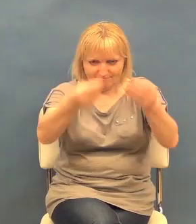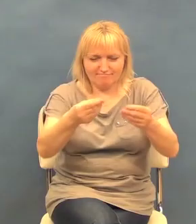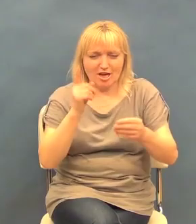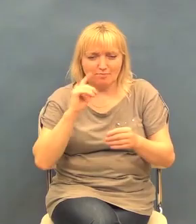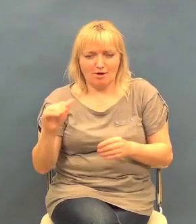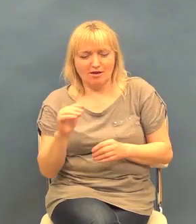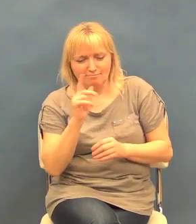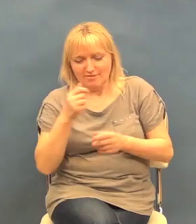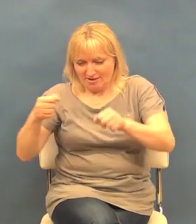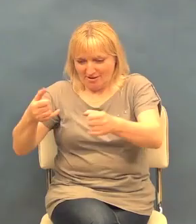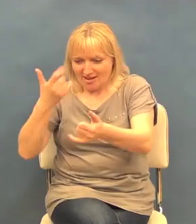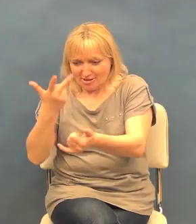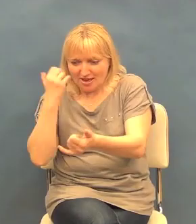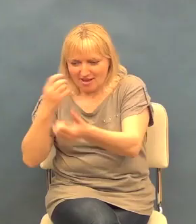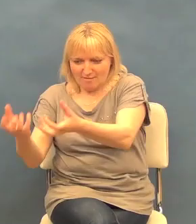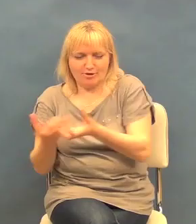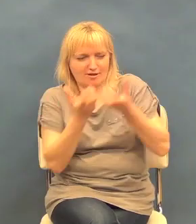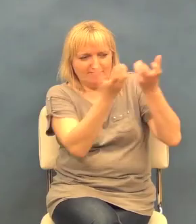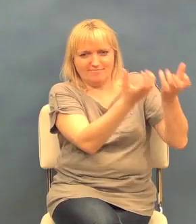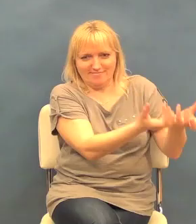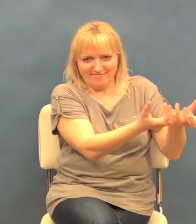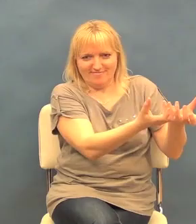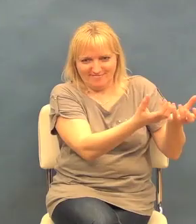A mały chłopiec daje mu trzy jabłka.